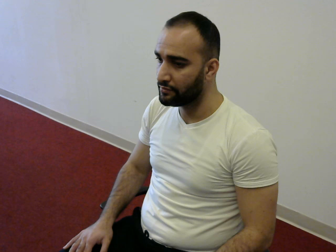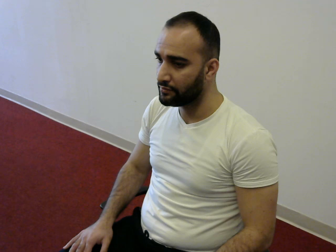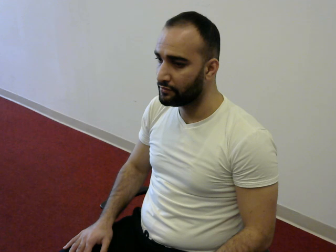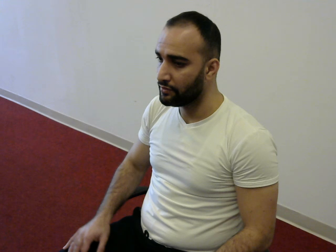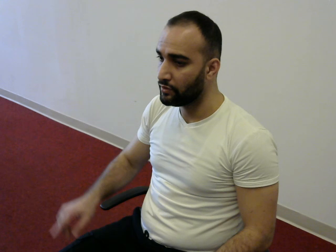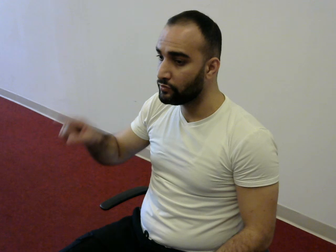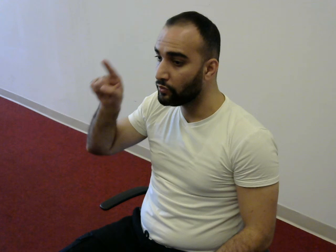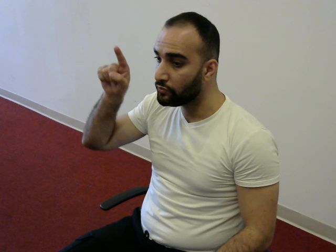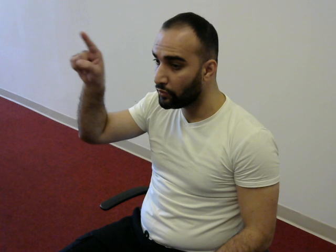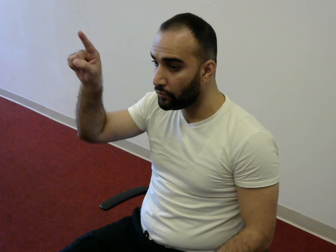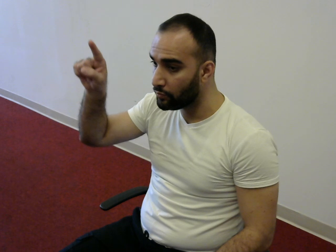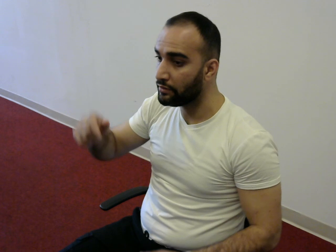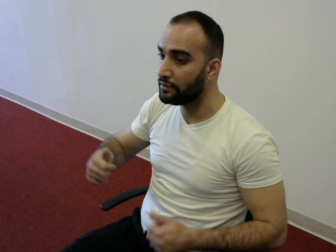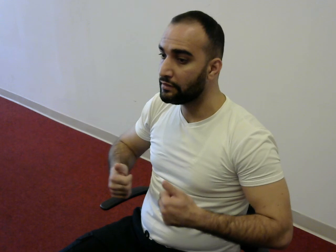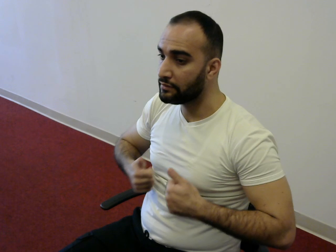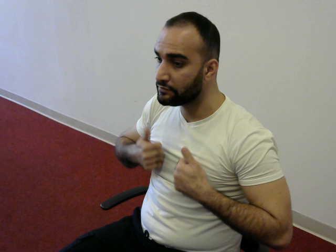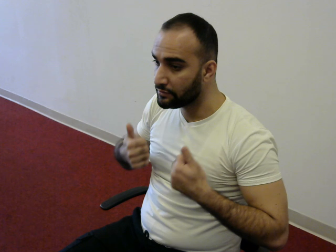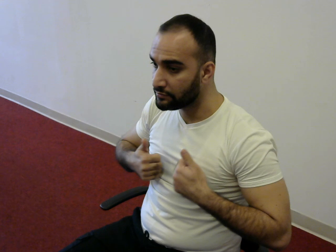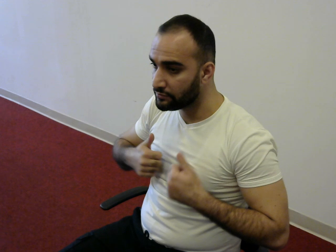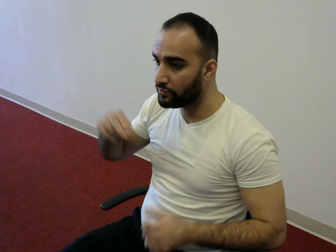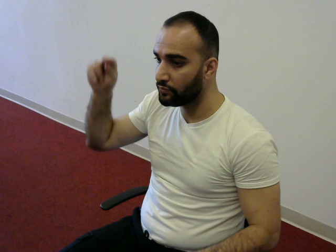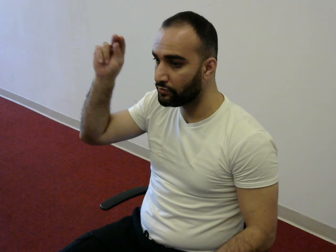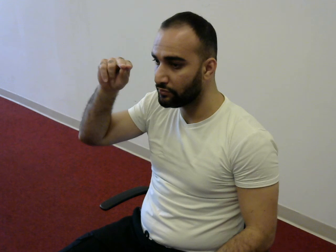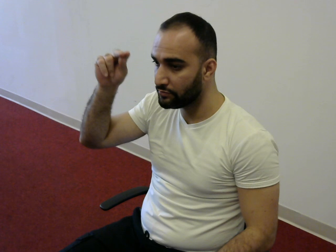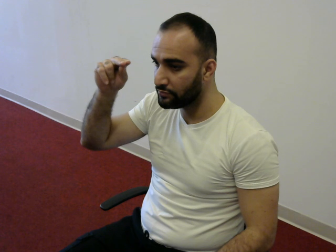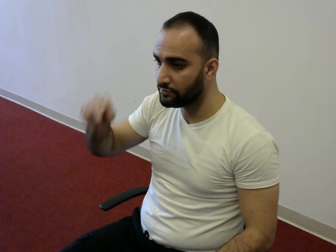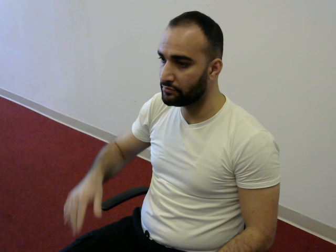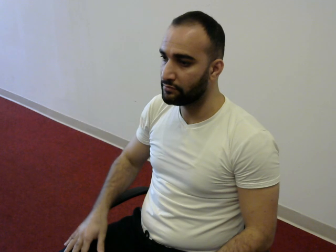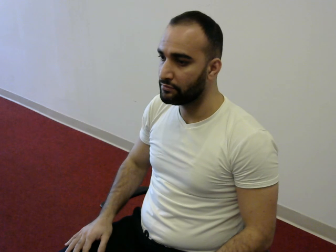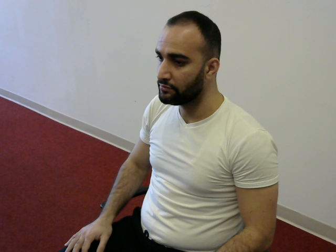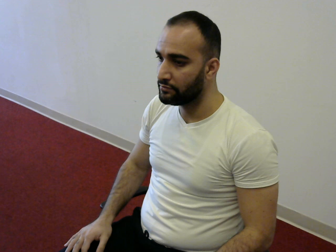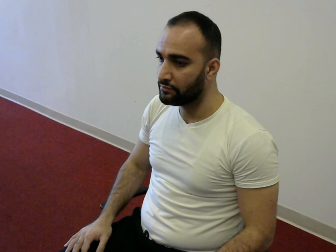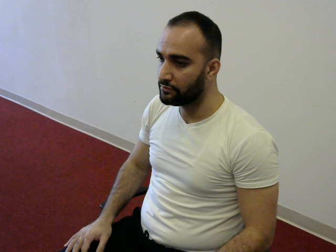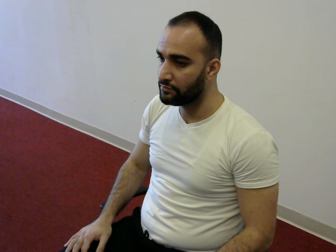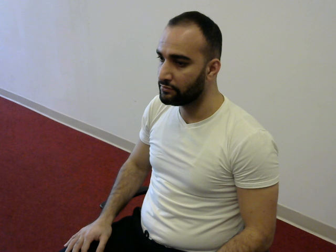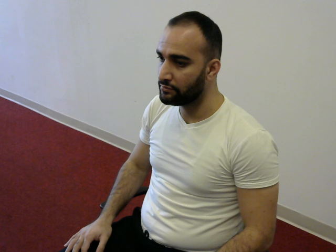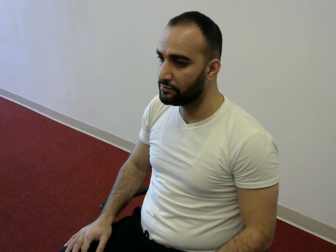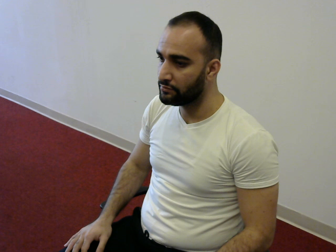O çalışqan şagirddir